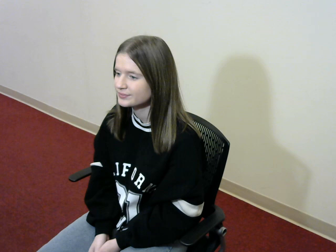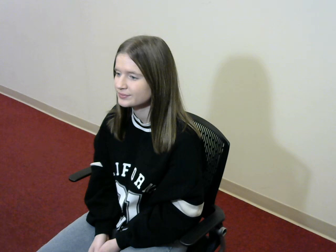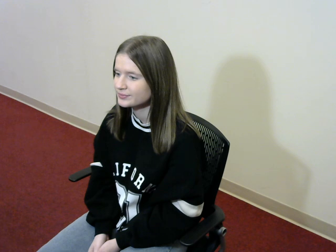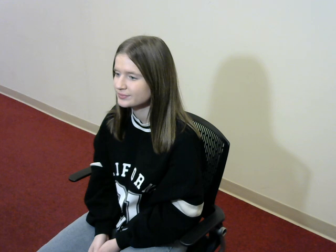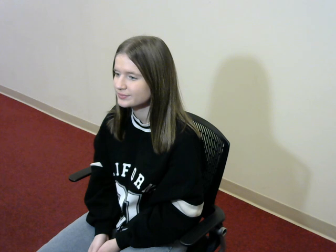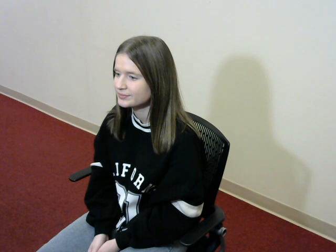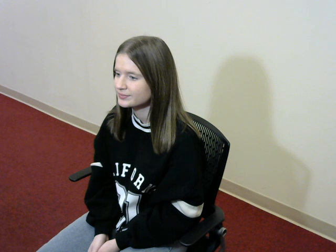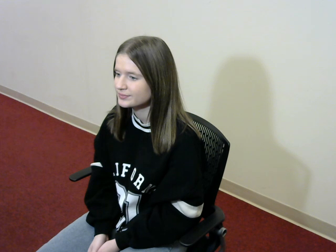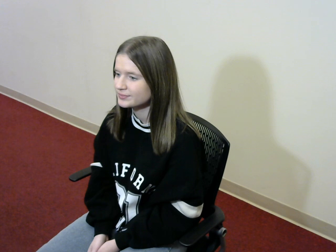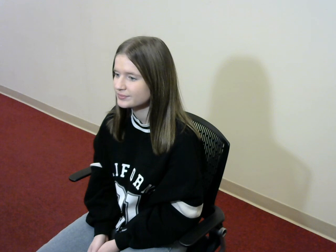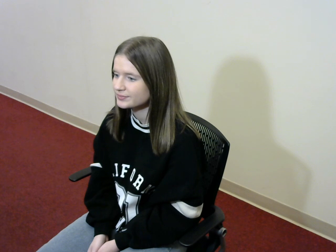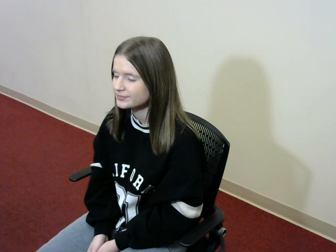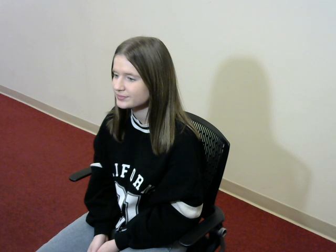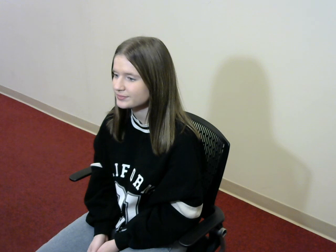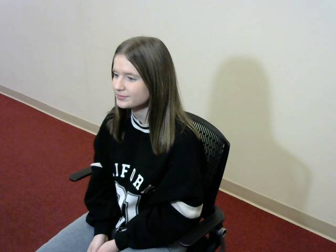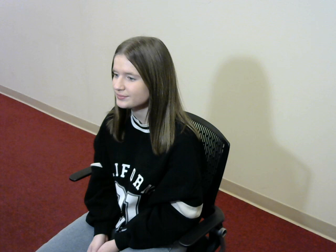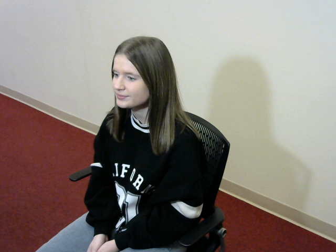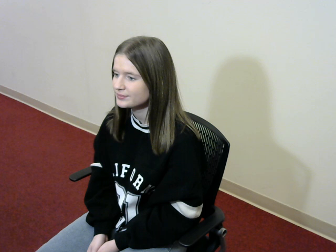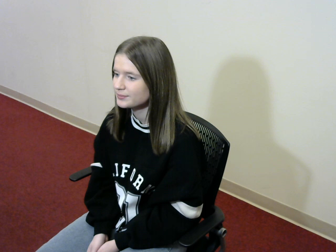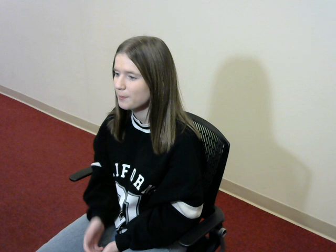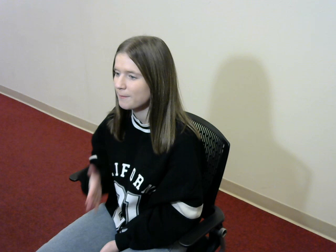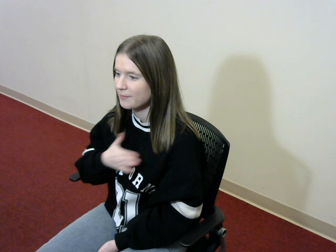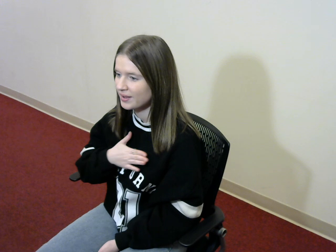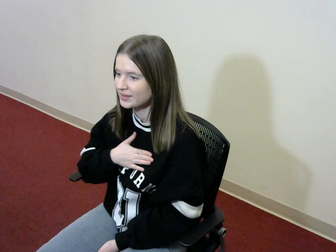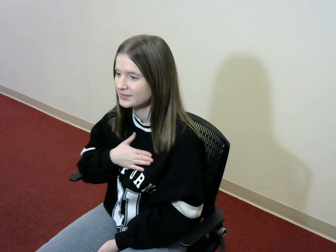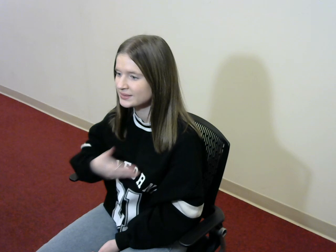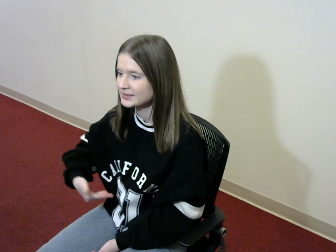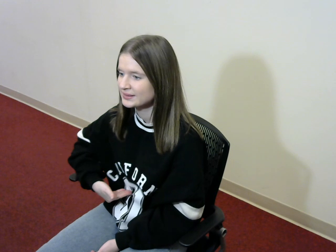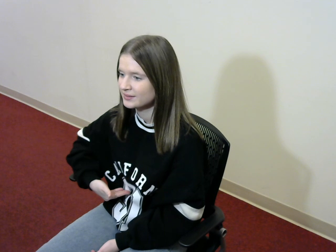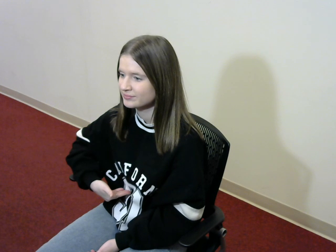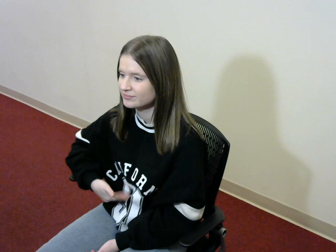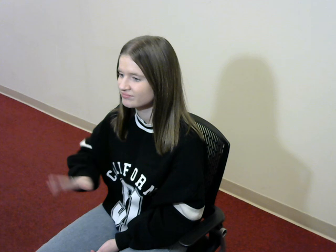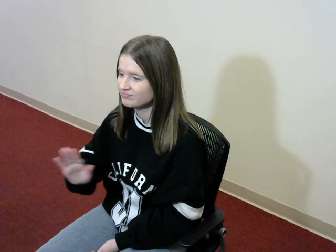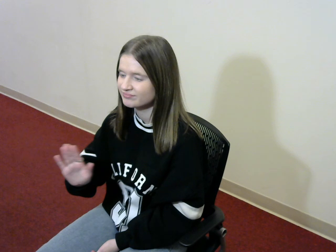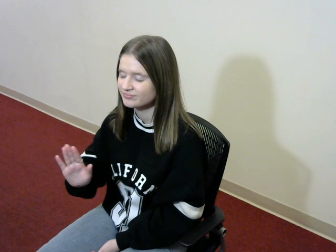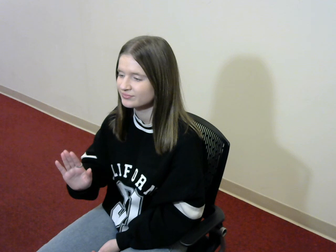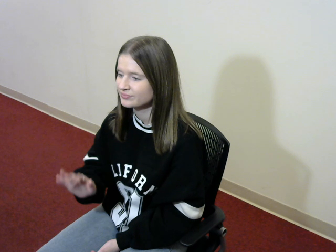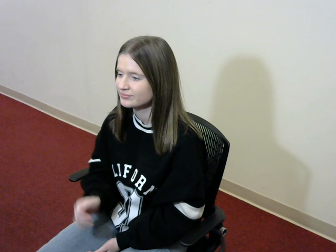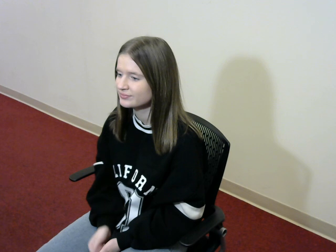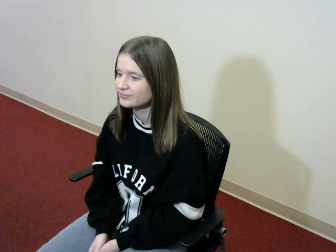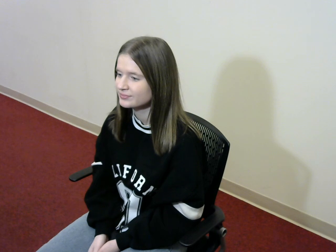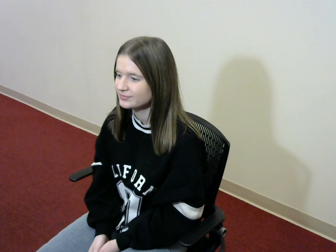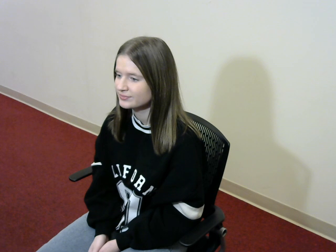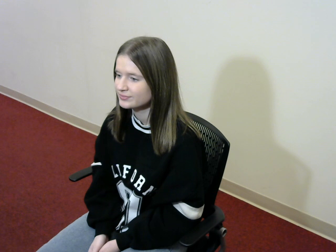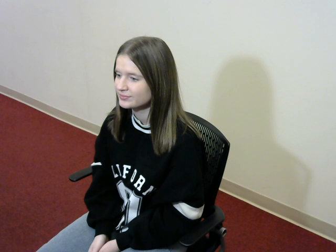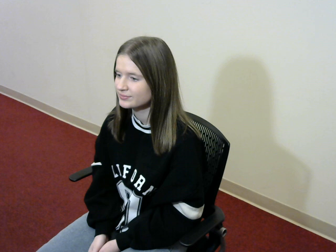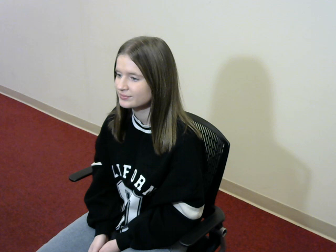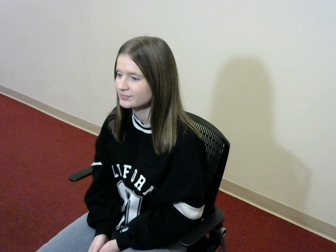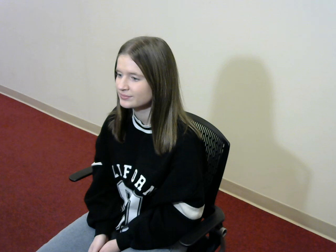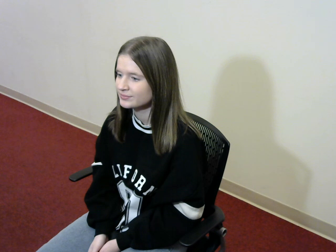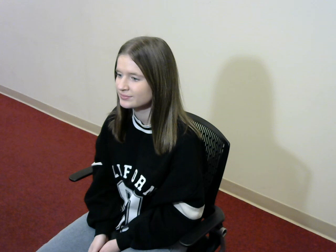Mən ac deyiləm